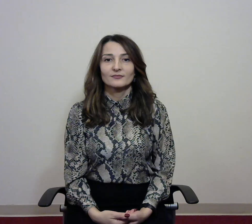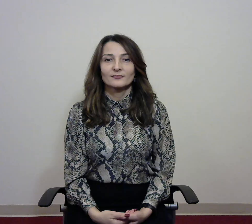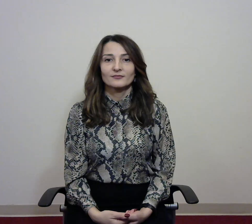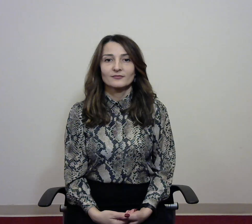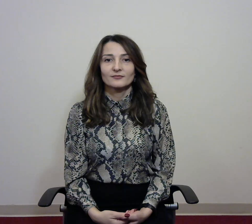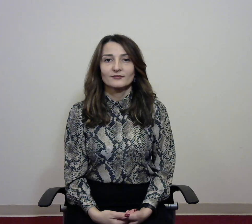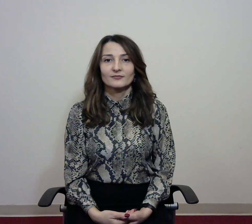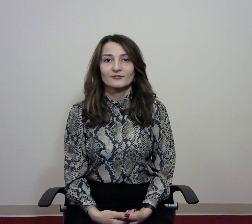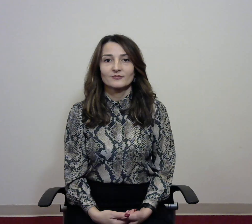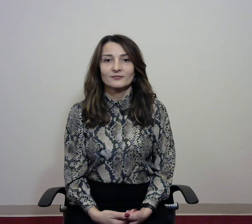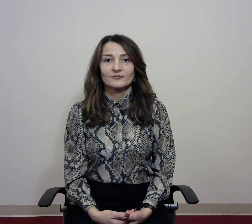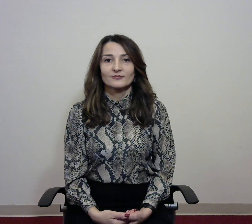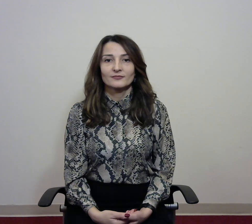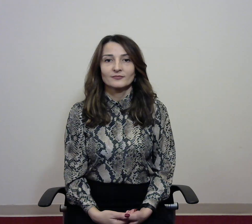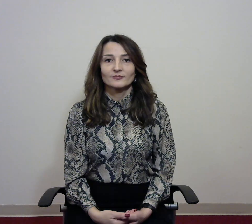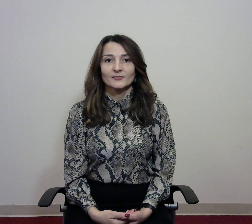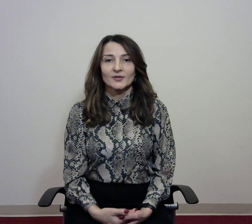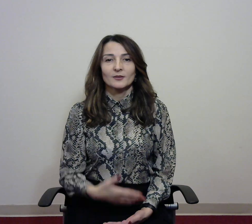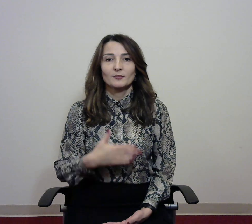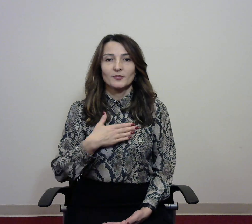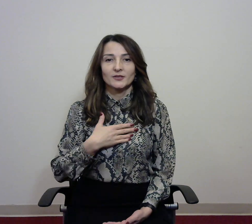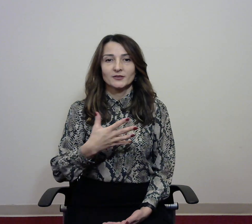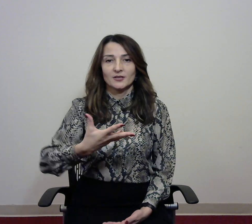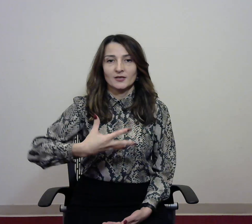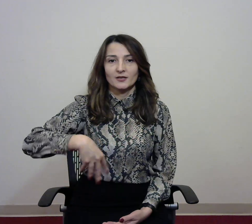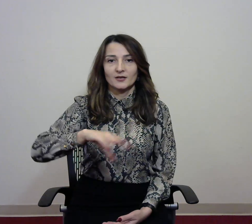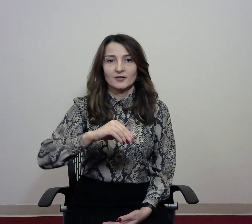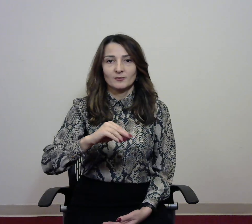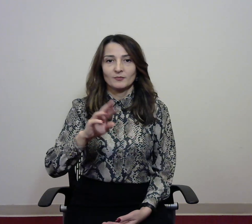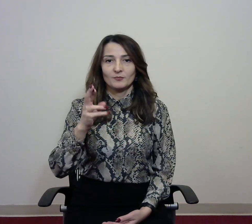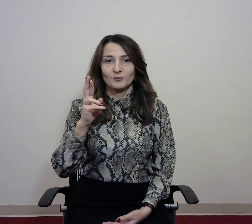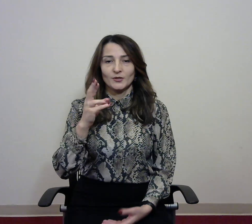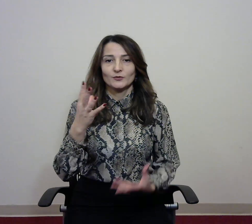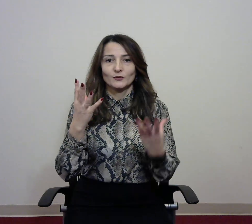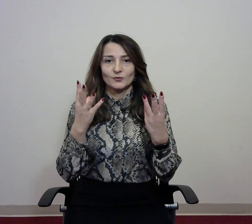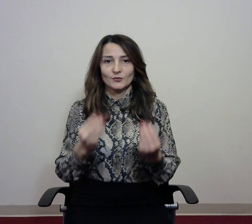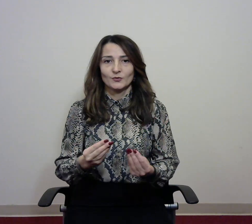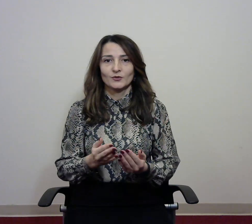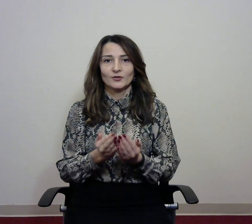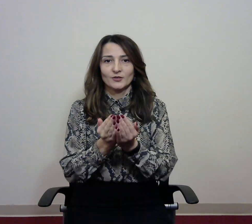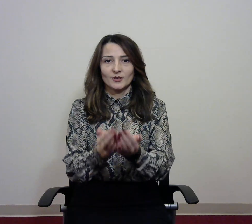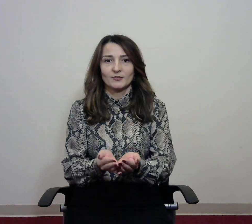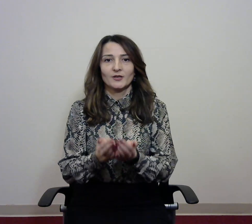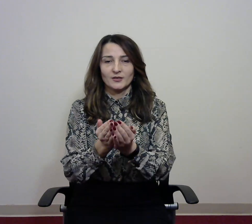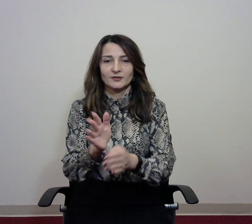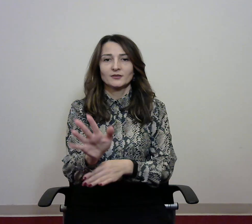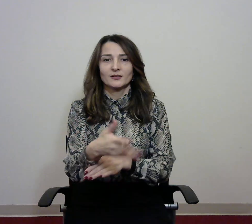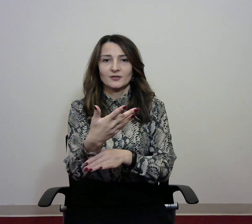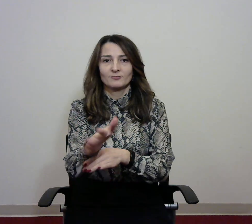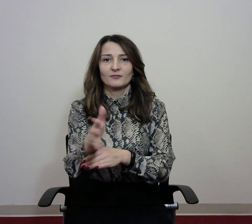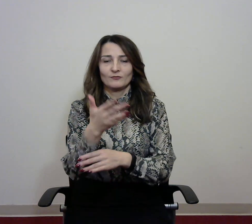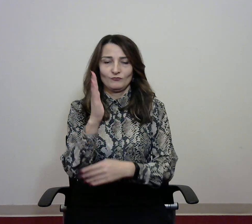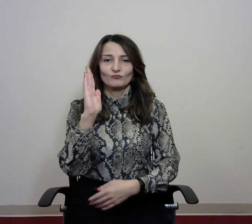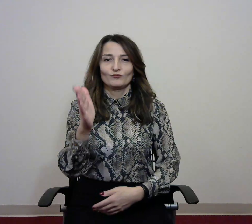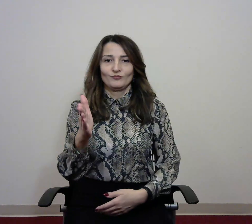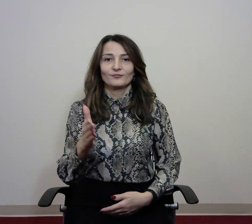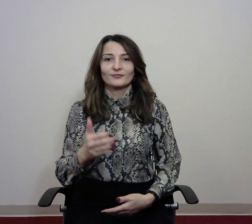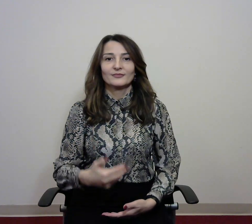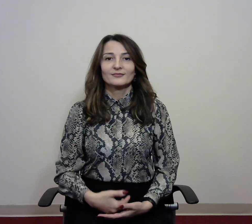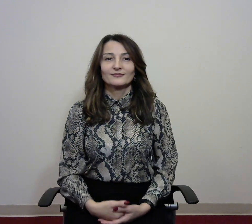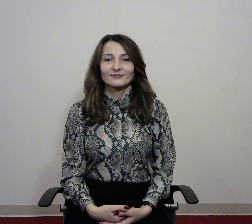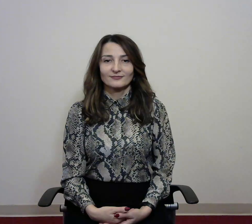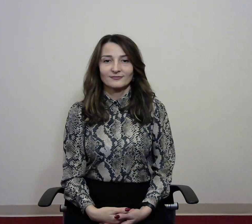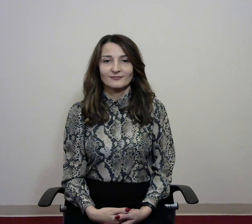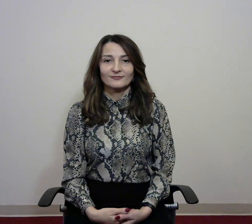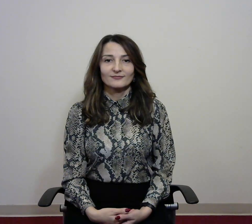Biz cümə günü gəmi gəzintisində olacağıq